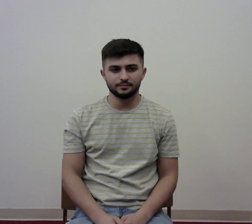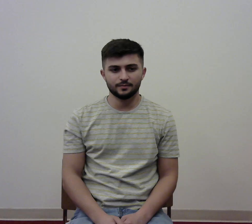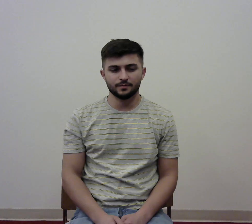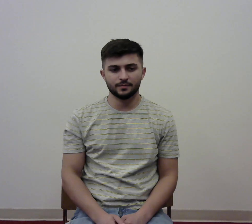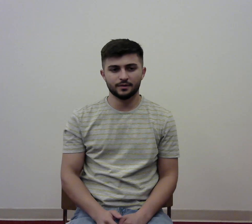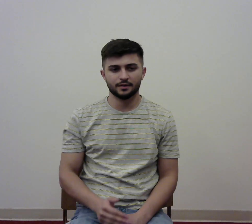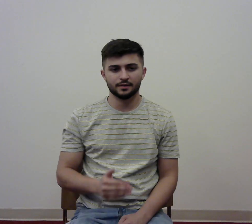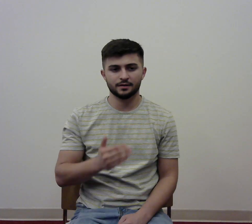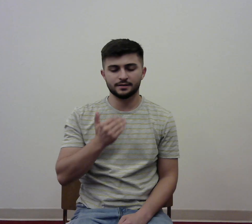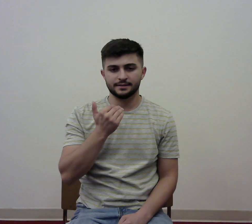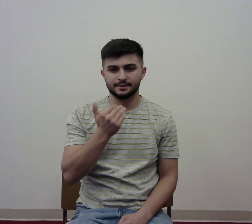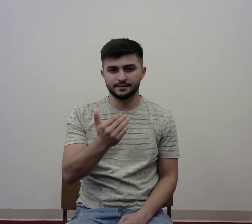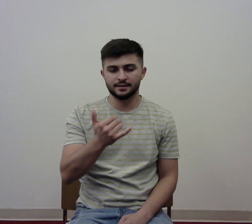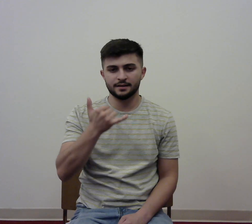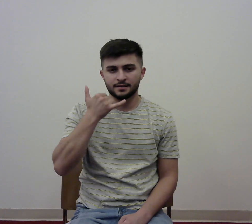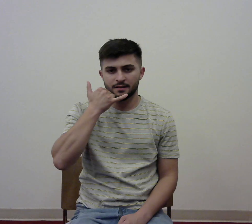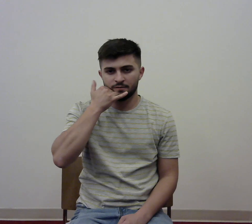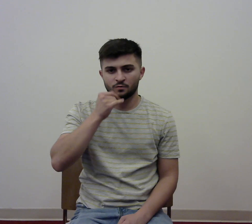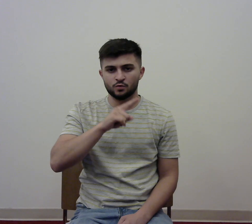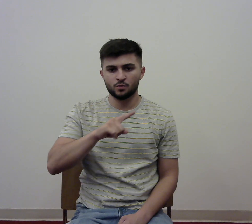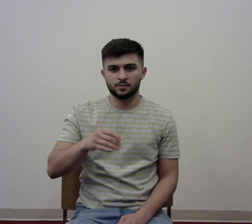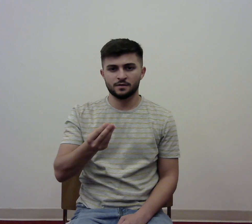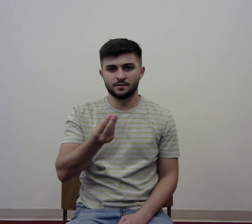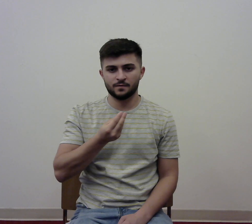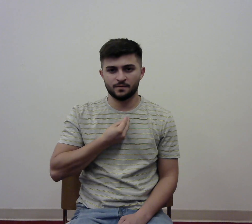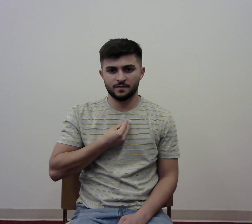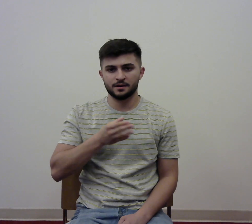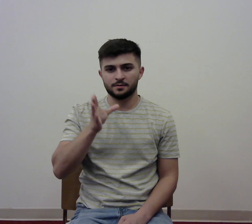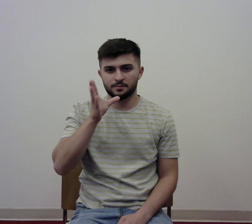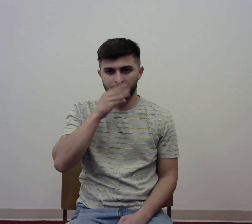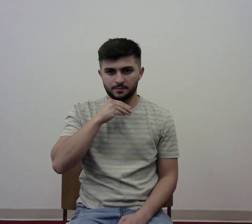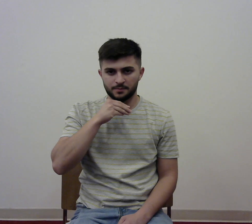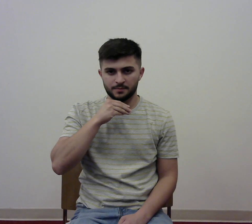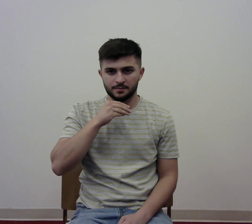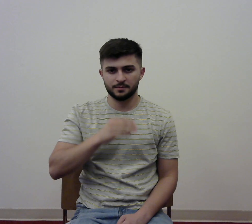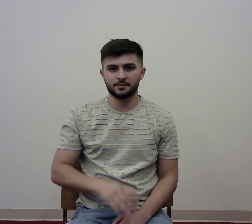Siz telefon nömrənizi verə bilərsinizmi?